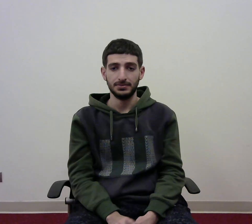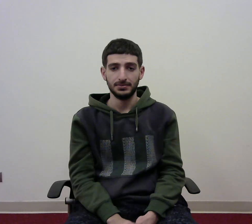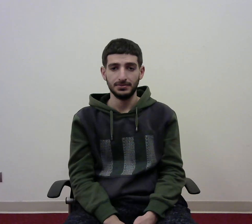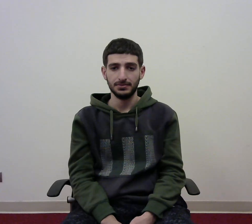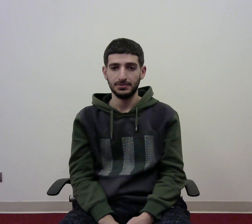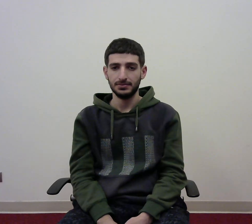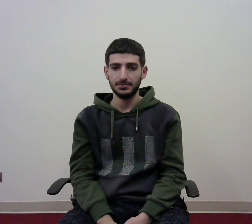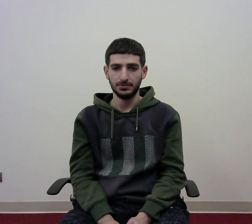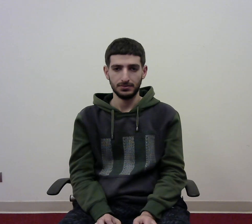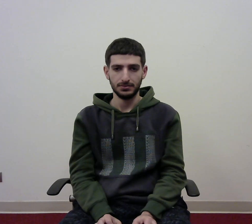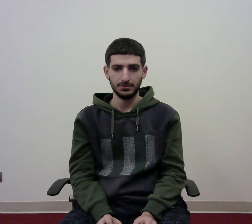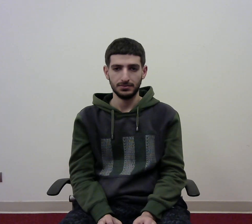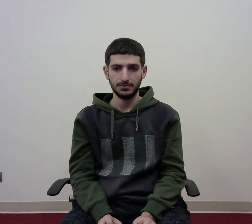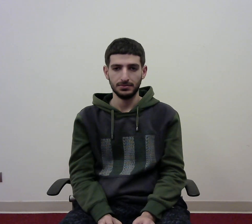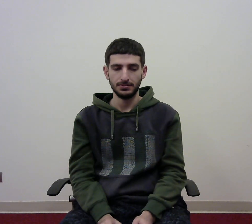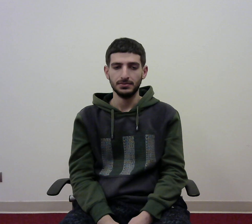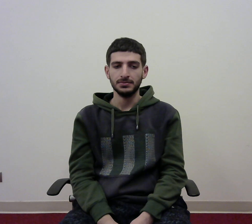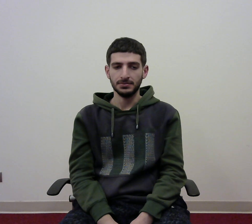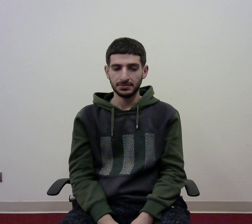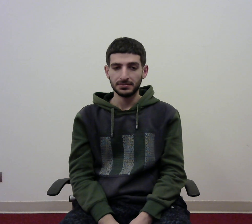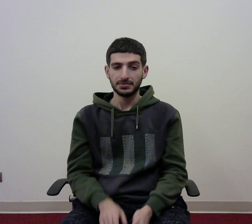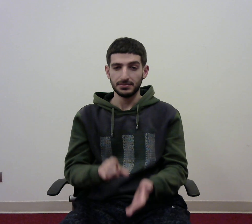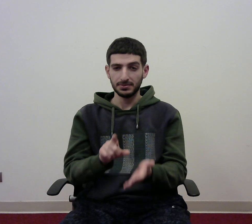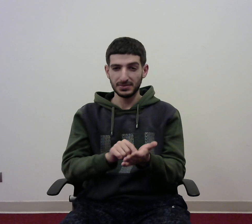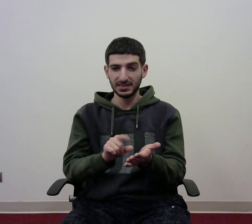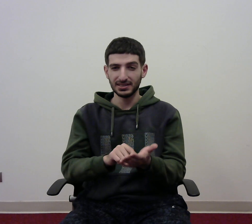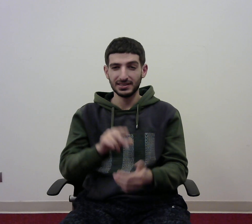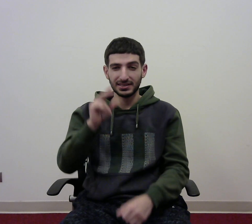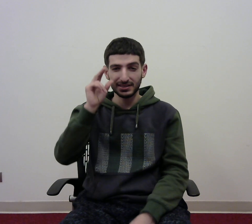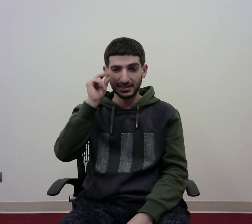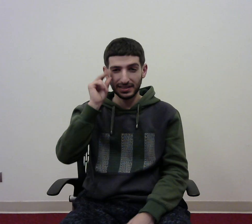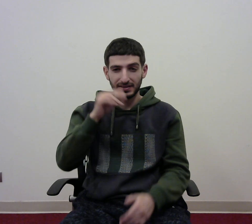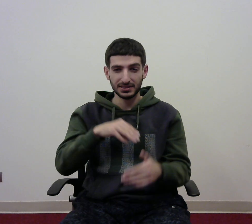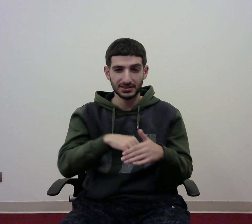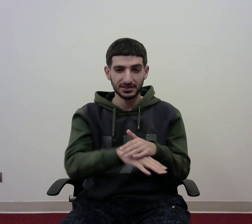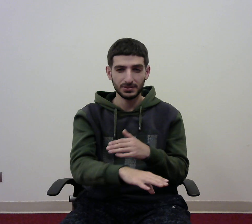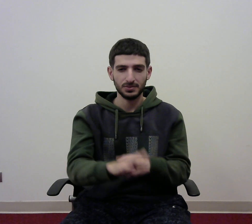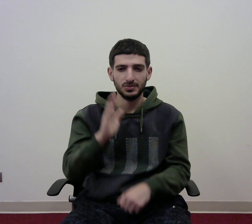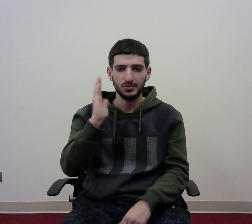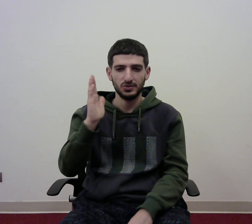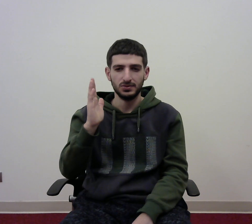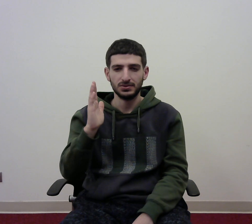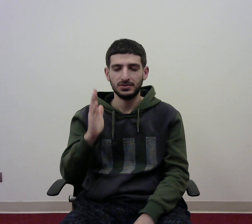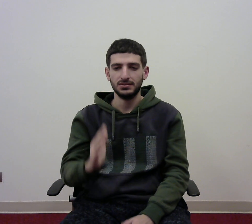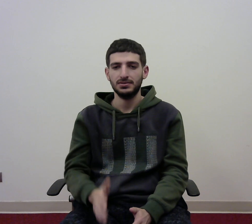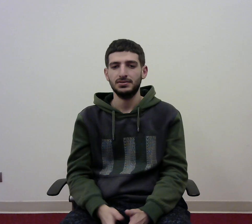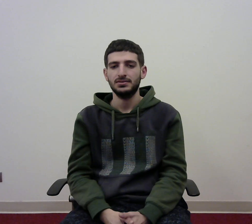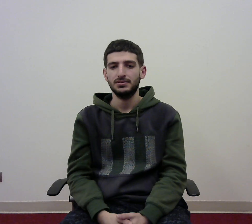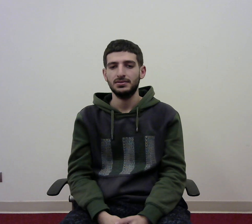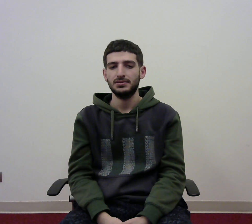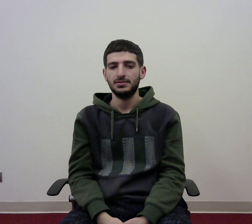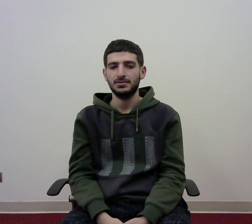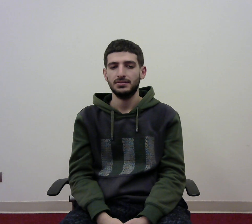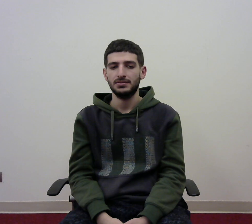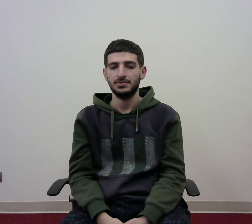Pensiyaya nə vaxt çıxacam?